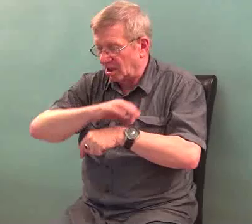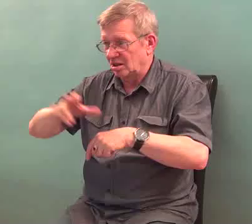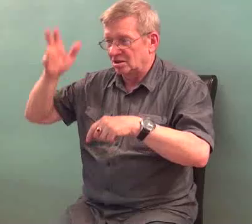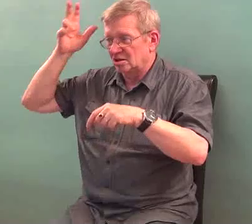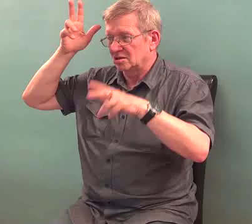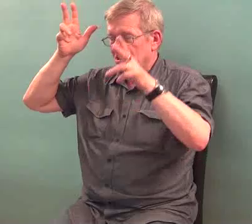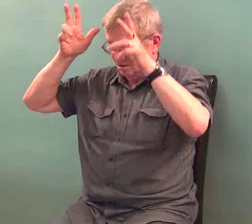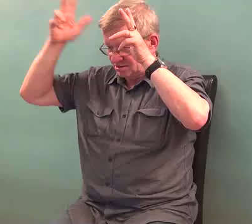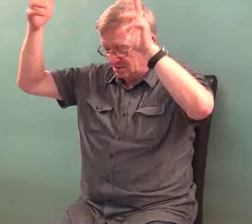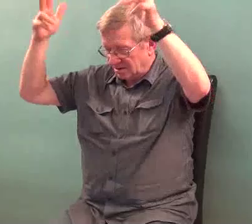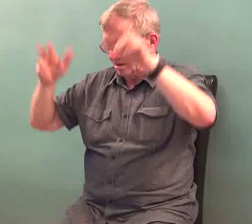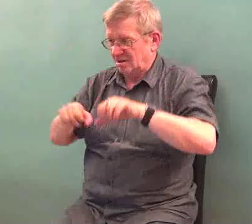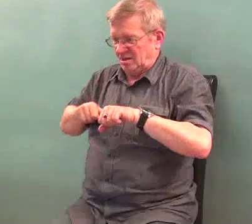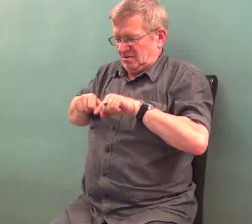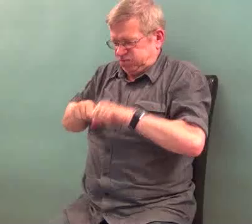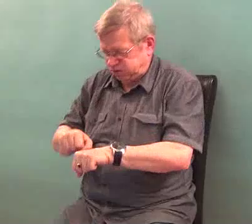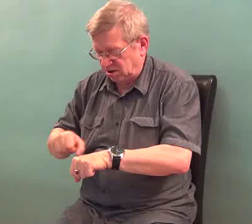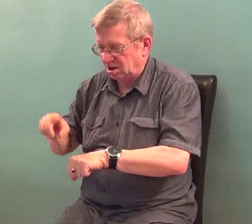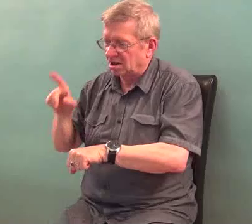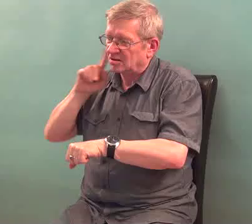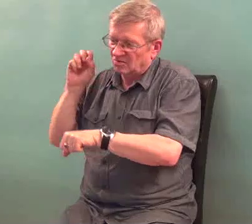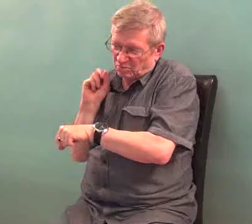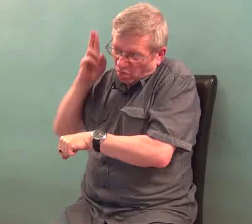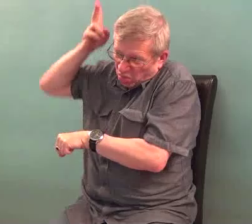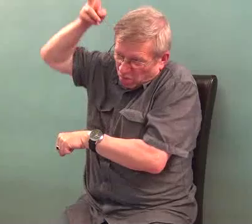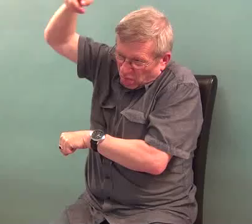Jeleń zatrzymał się nagle, a chłopiec wpadł do wody.